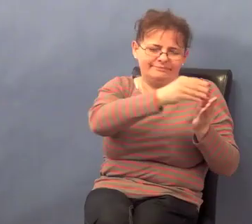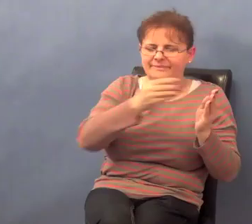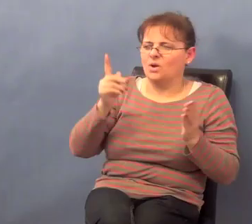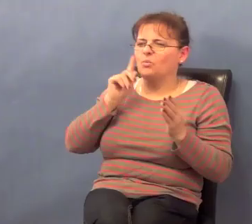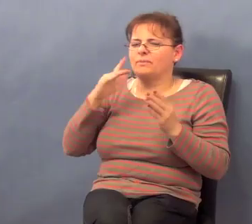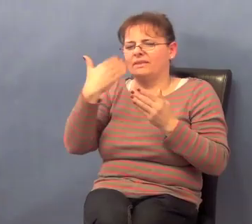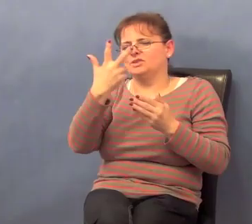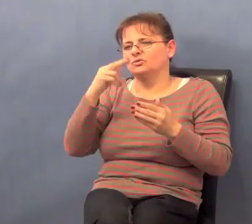Chłopiec daje im trzy gruszki.